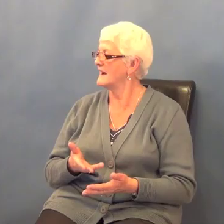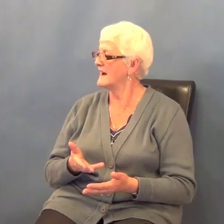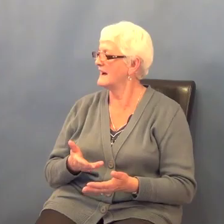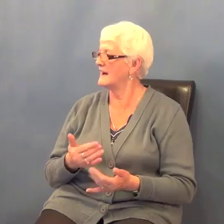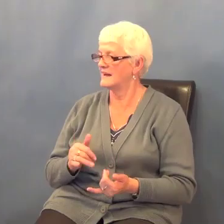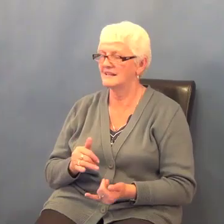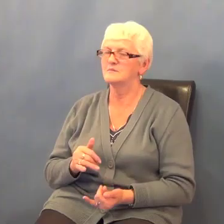Inaczej?